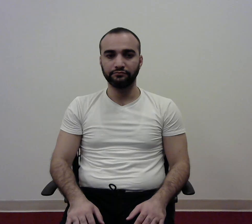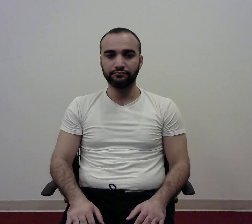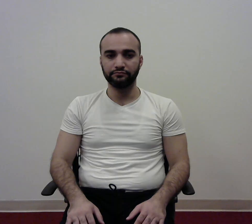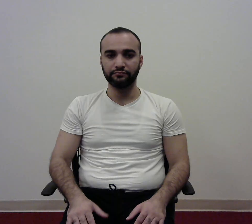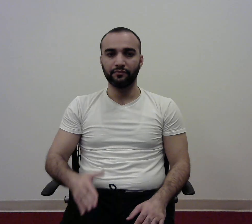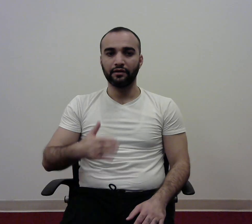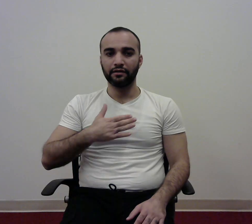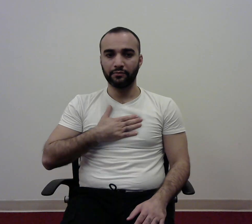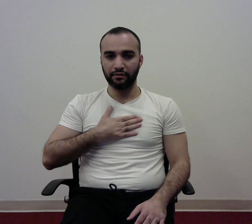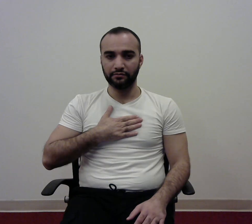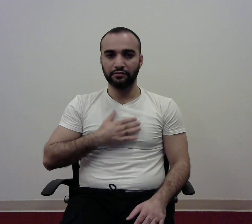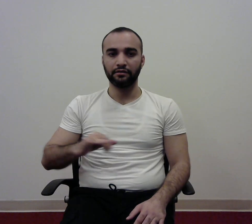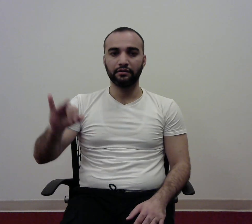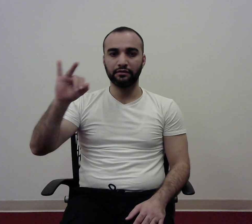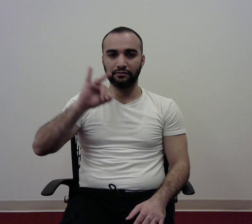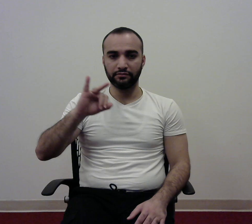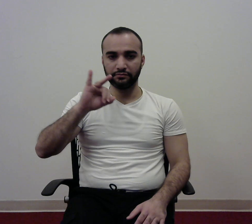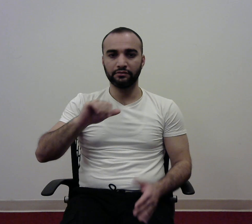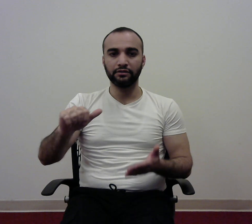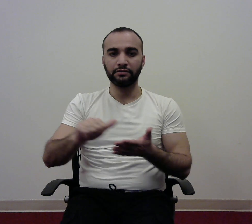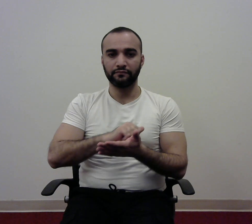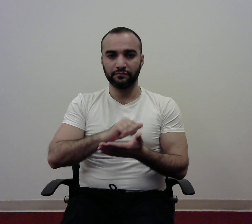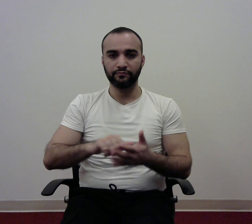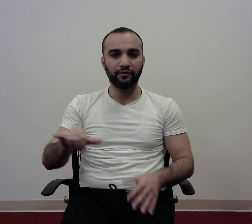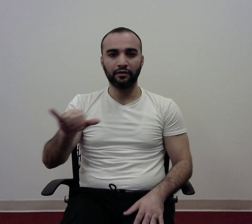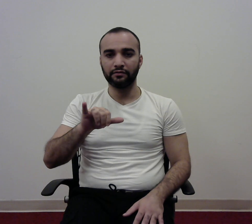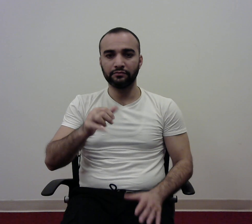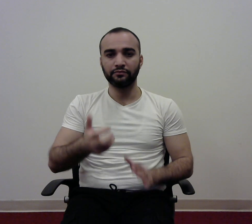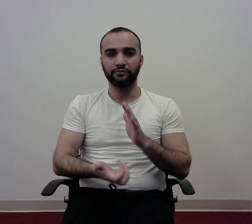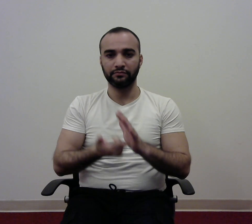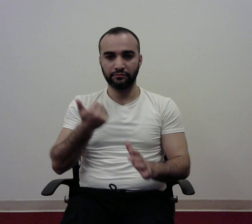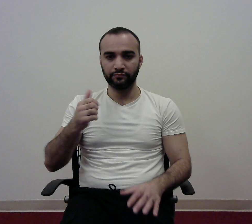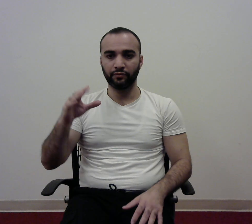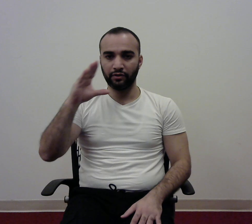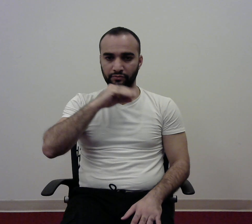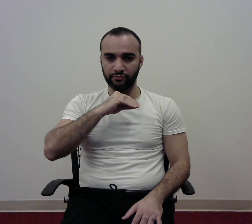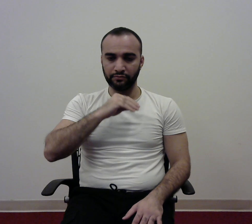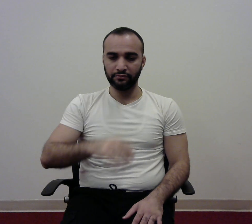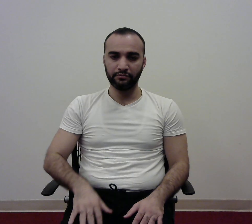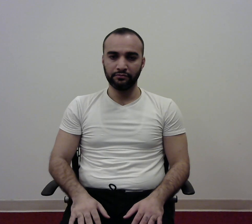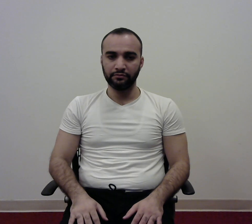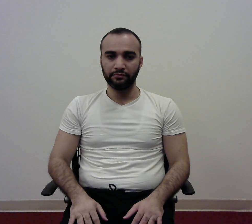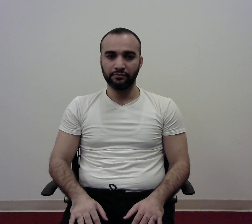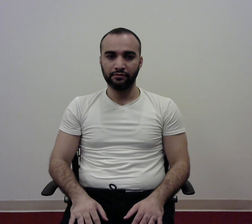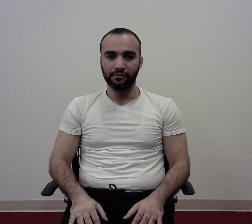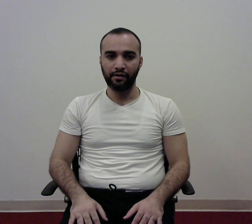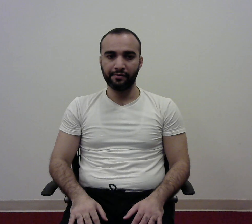Mən tarix sənədləri hardan götürə bilərəm?